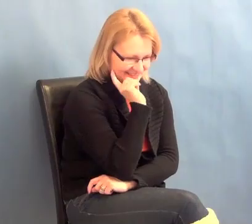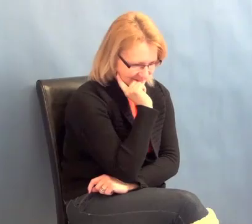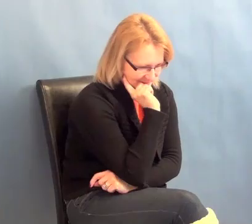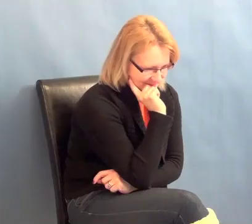Ładny.